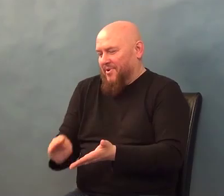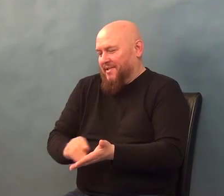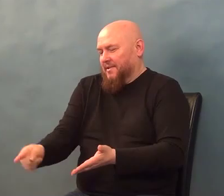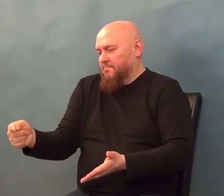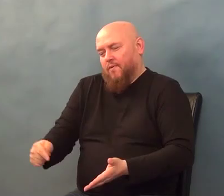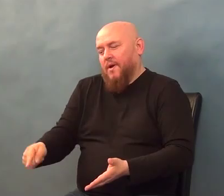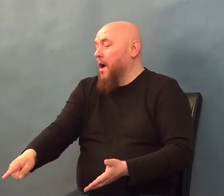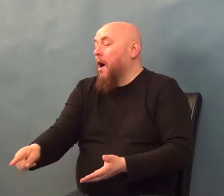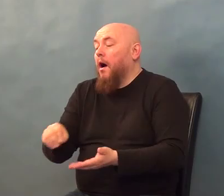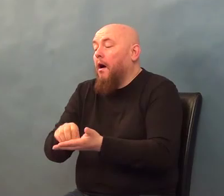Tu nie jest napisane nic o morzu.